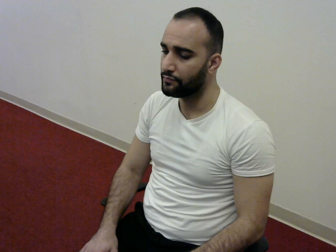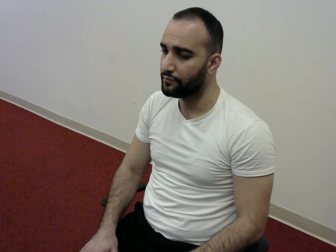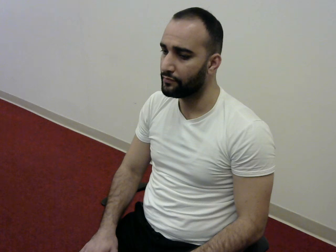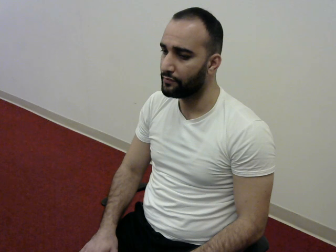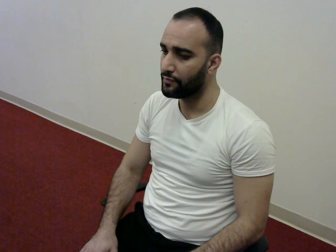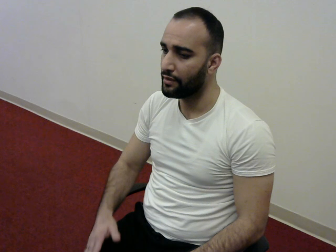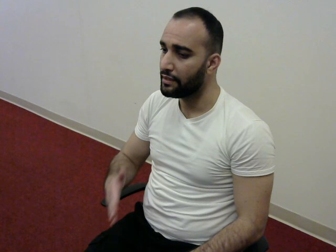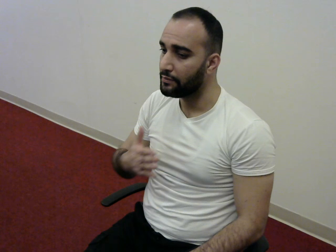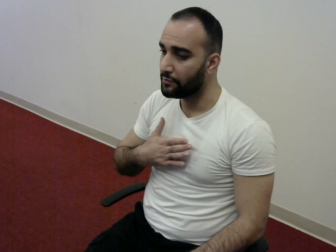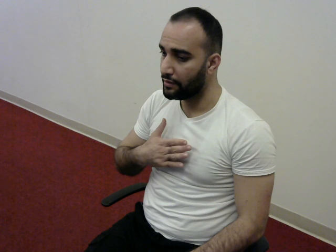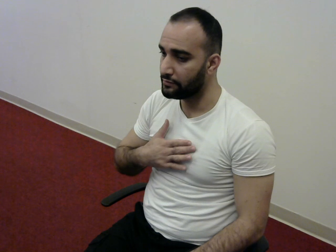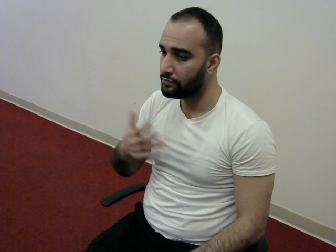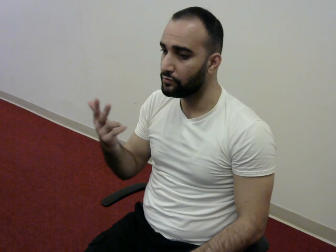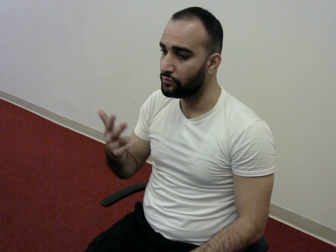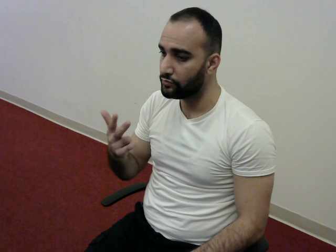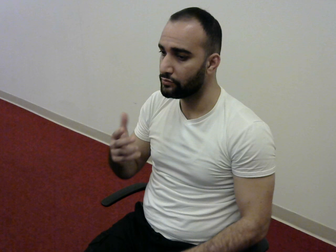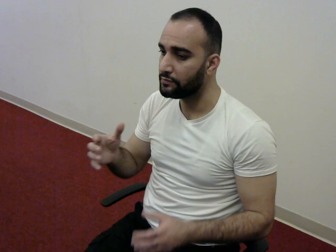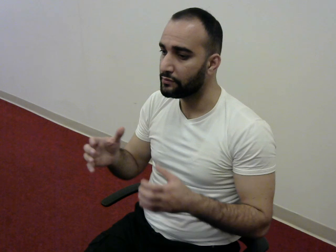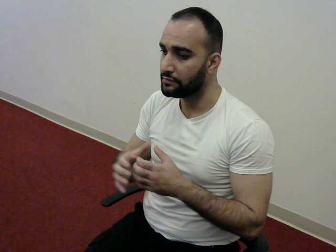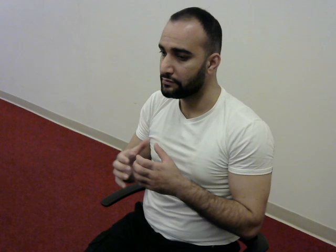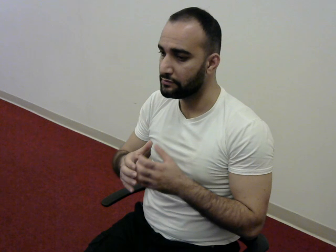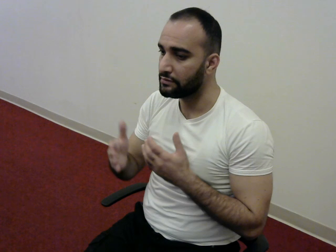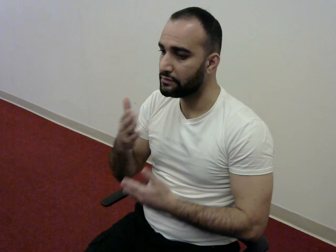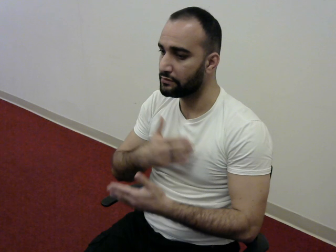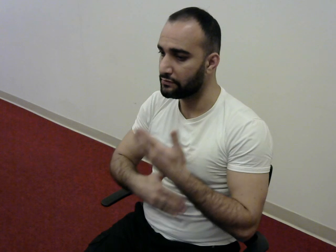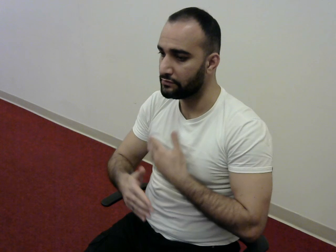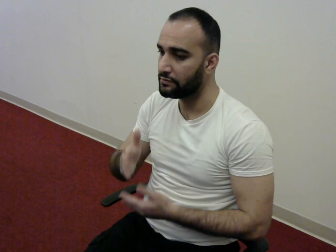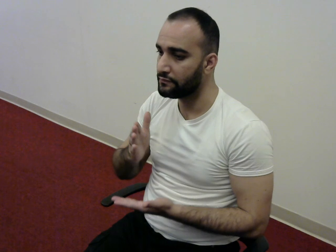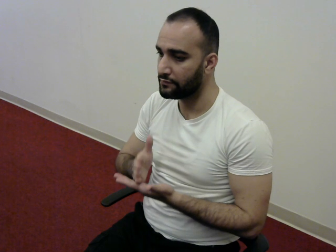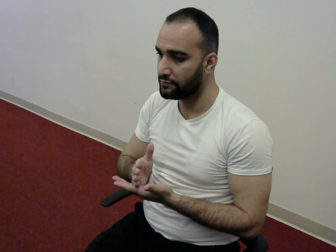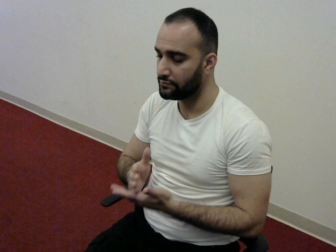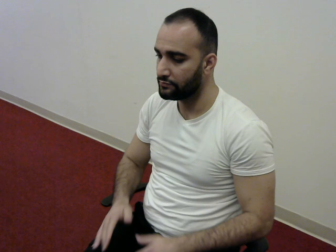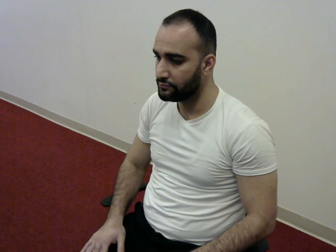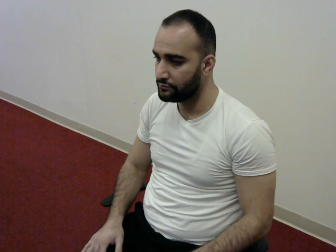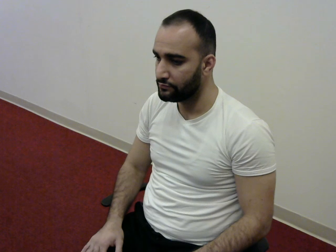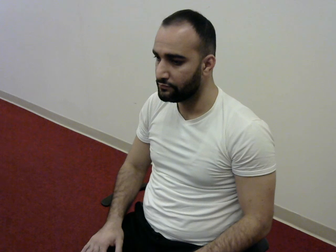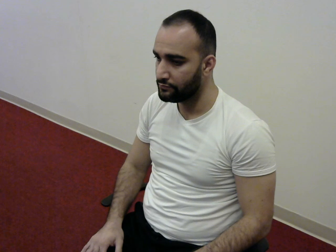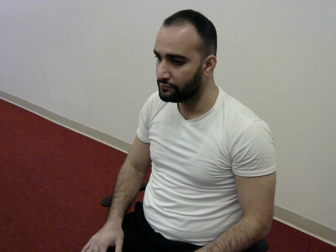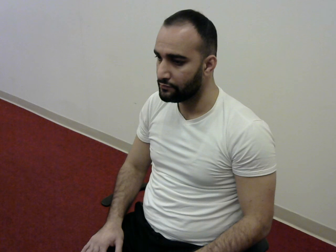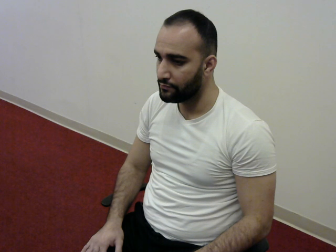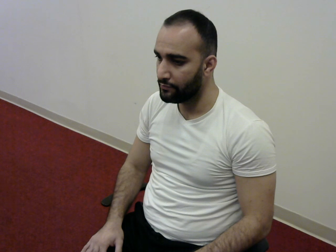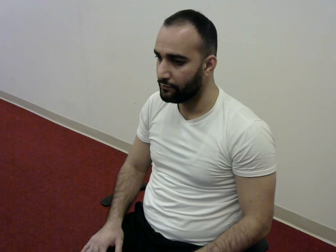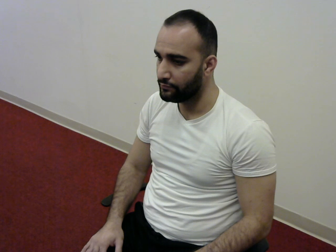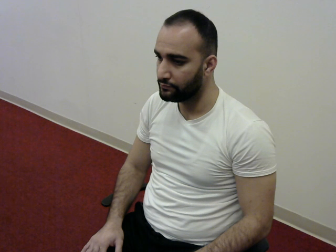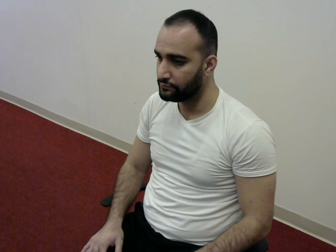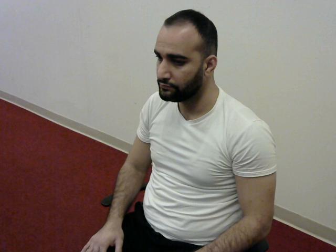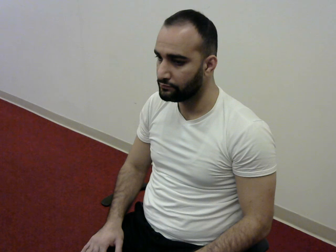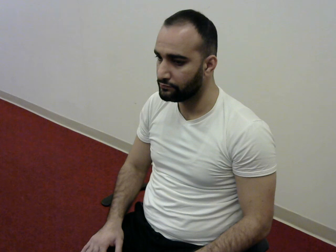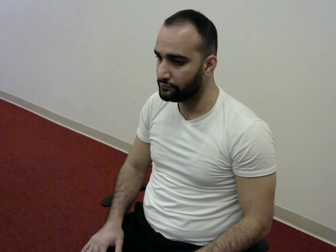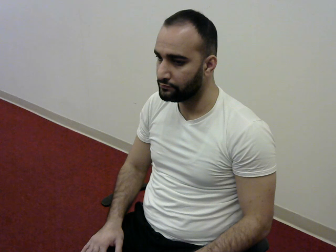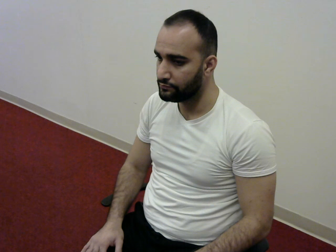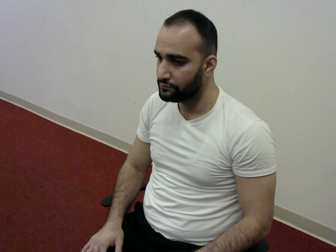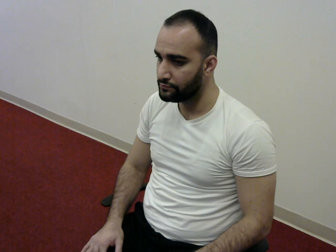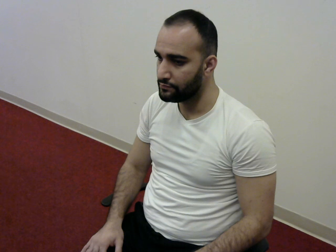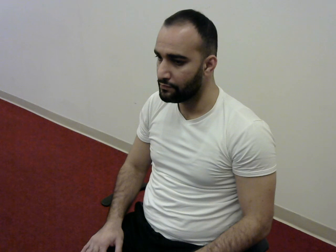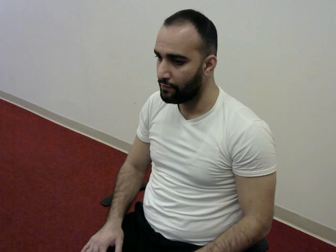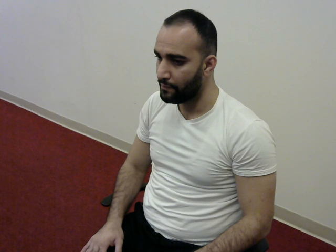Mənim üçünücü dərəcə əlilliyim var